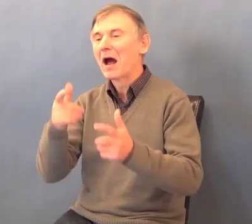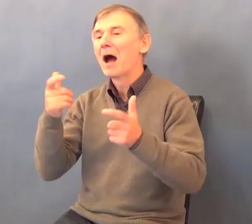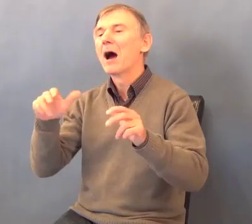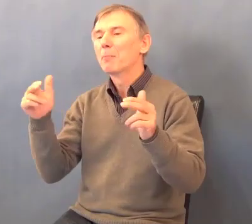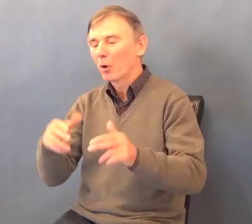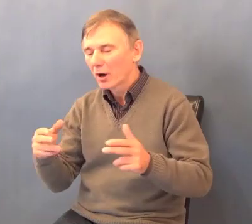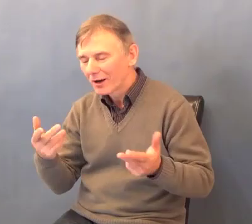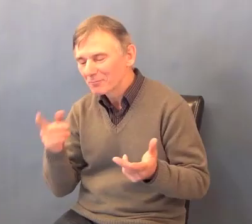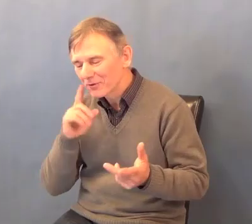Ale, mogę...